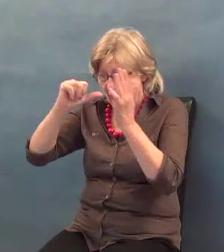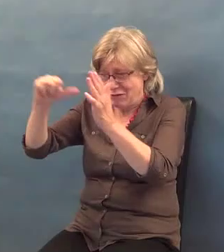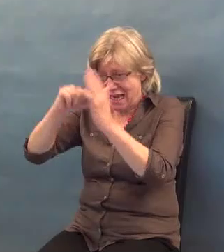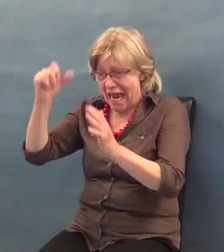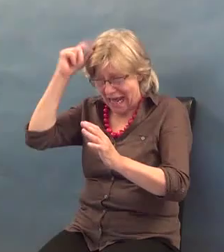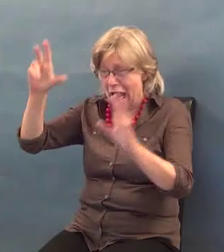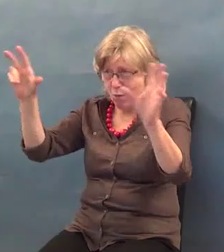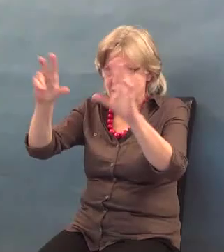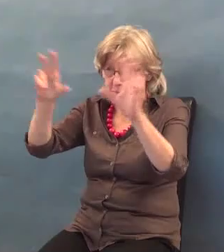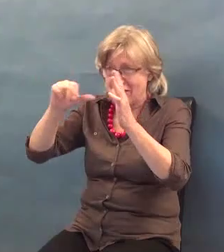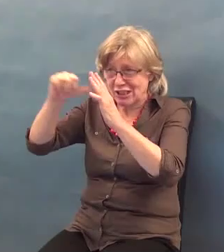Wycieczka o ósmej rano.